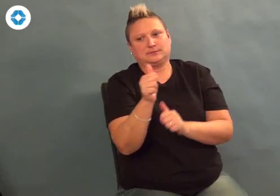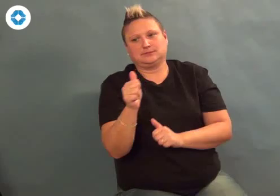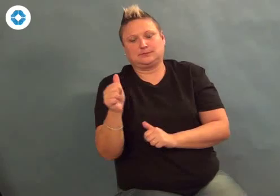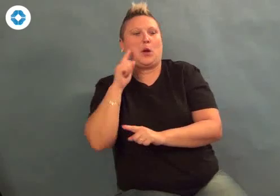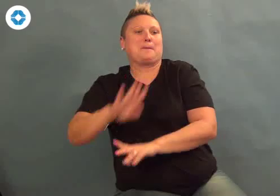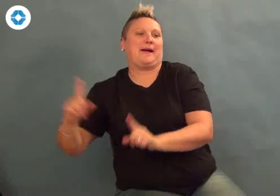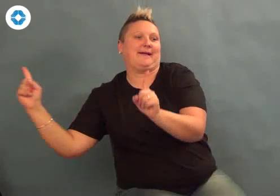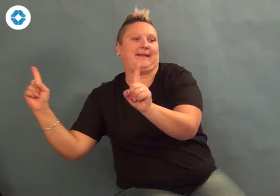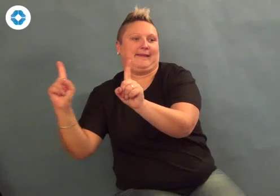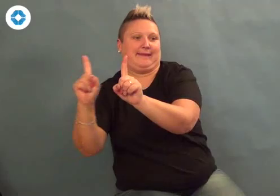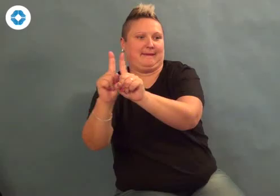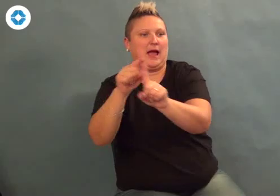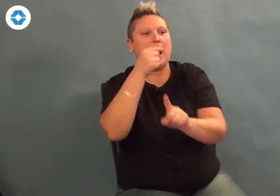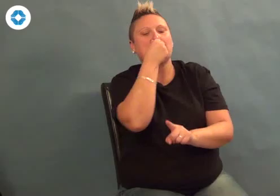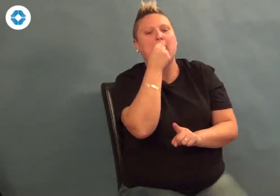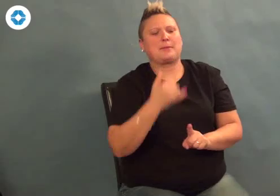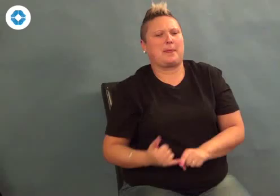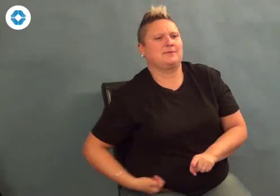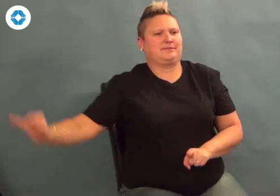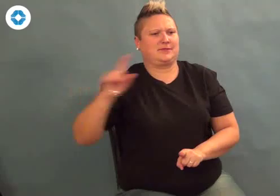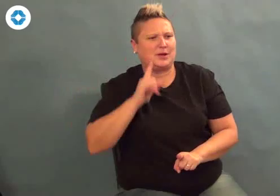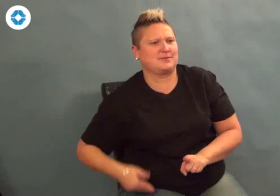Podchodzi do niego mały chłopiec, ale Charlie odpycha go od siebie nogą.